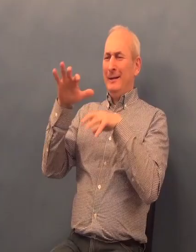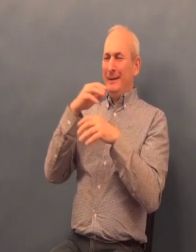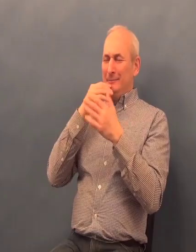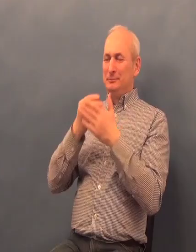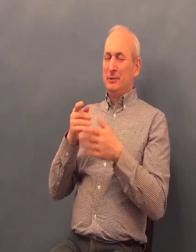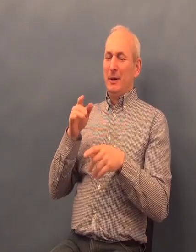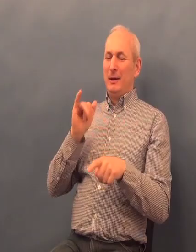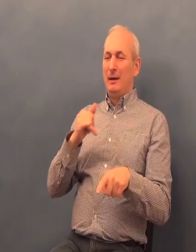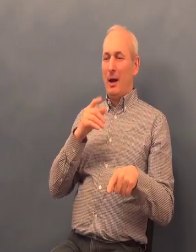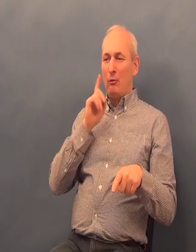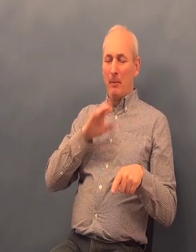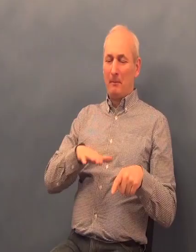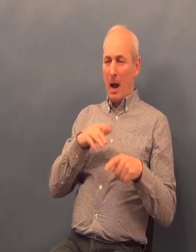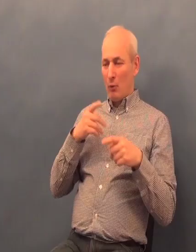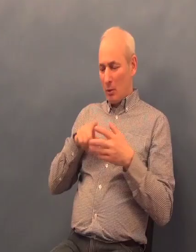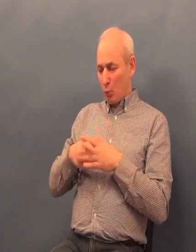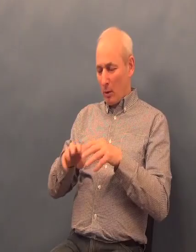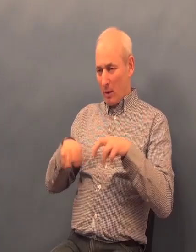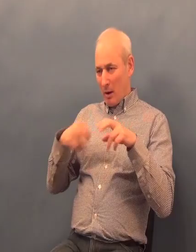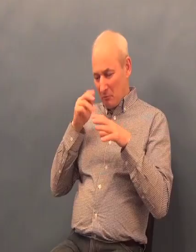A mały chłopiec szuka czegoś w norze, w ziemi.